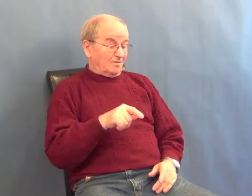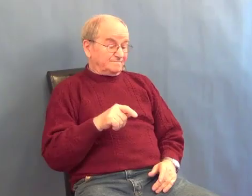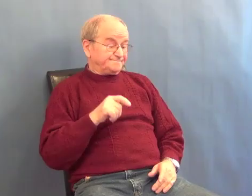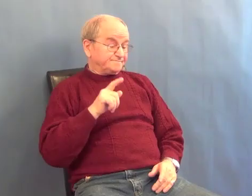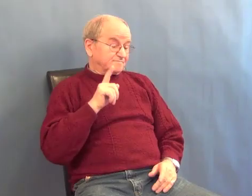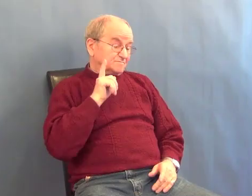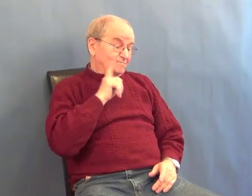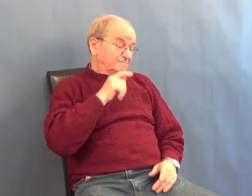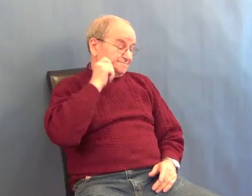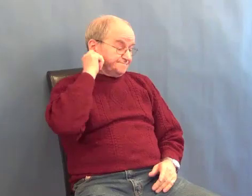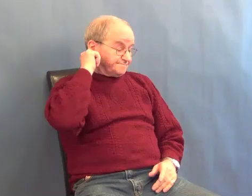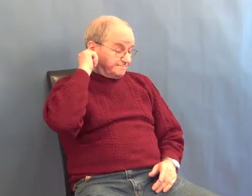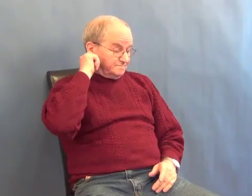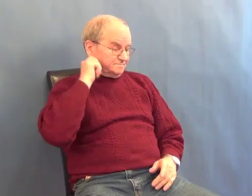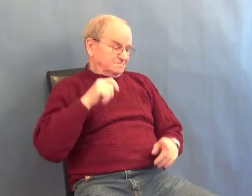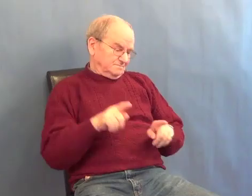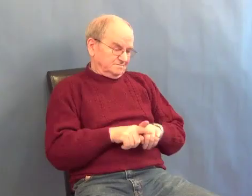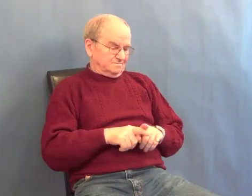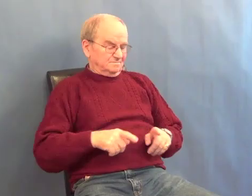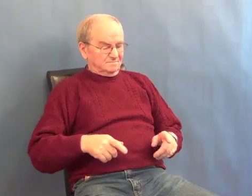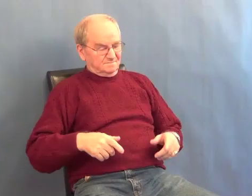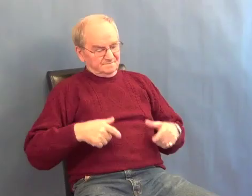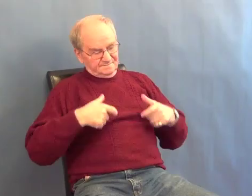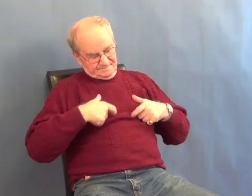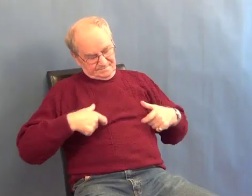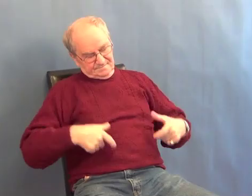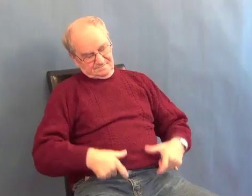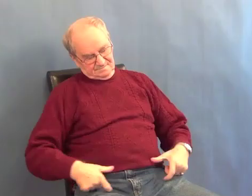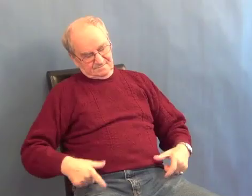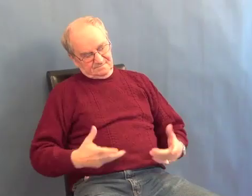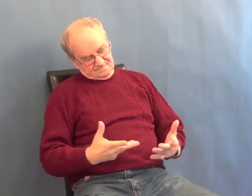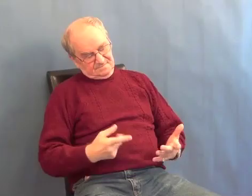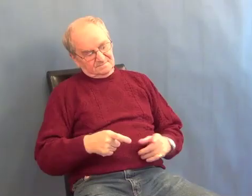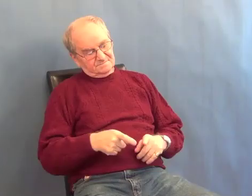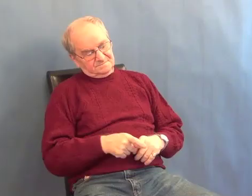Chłopak i również dziewczyna mają stroje kąpielowe.